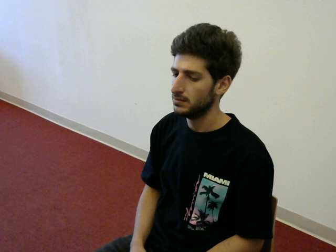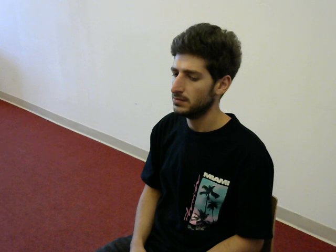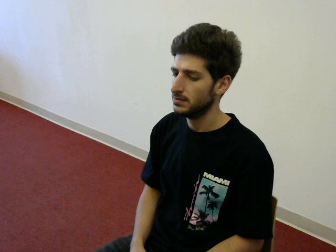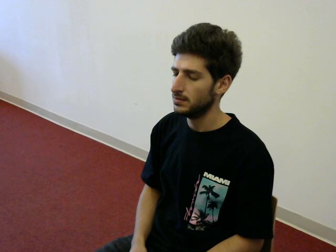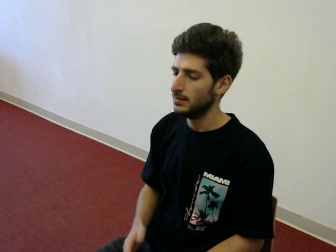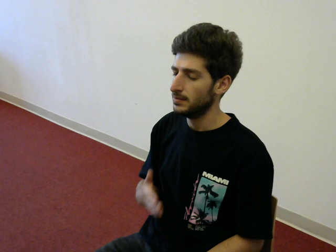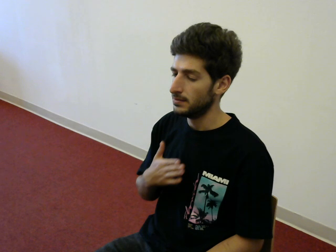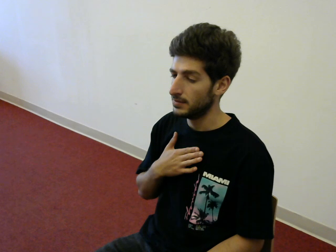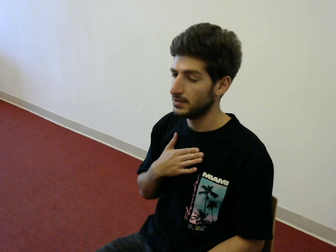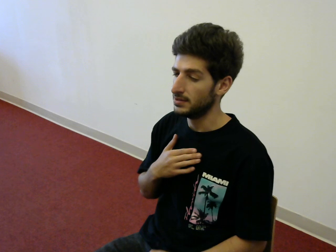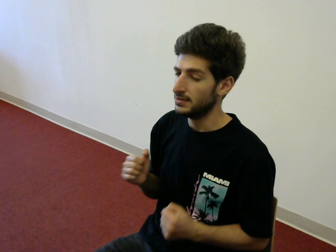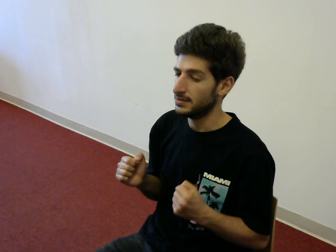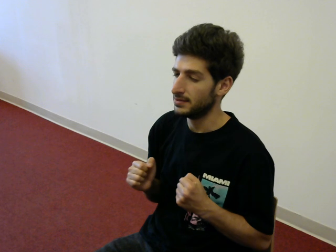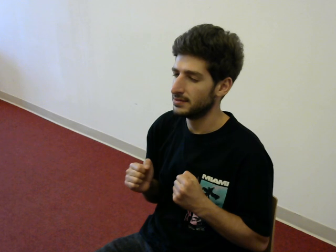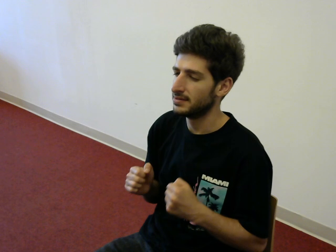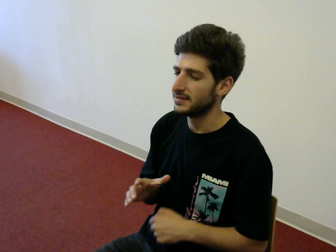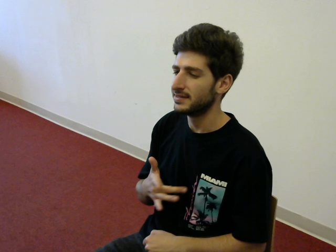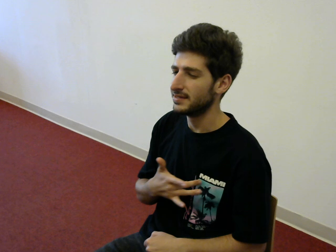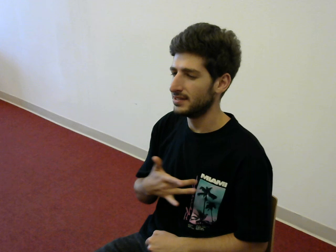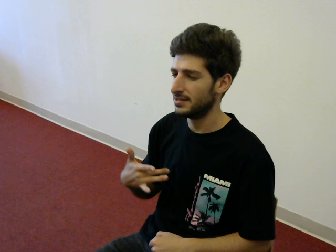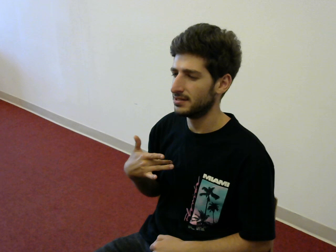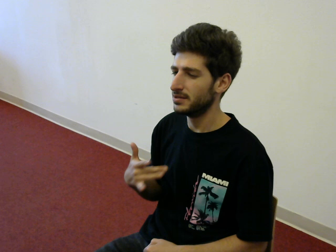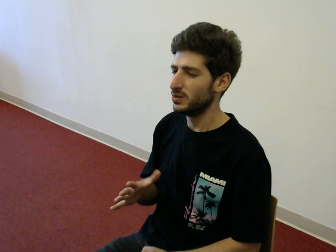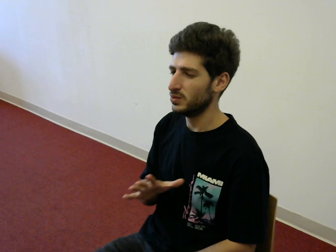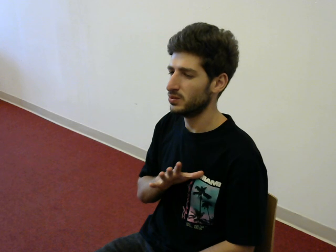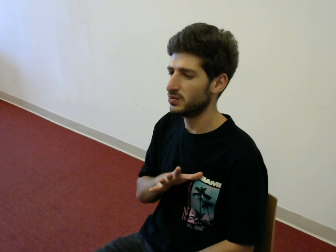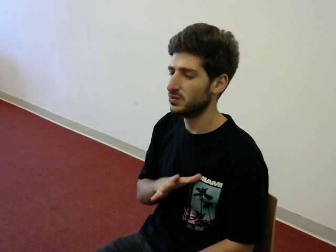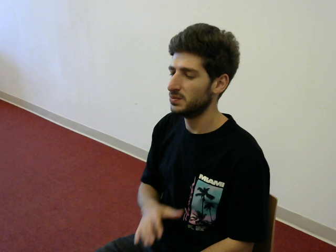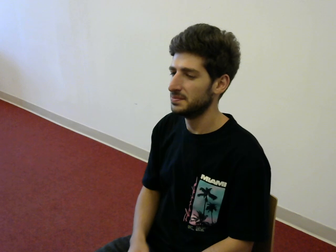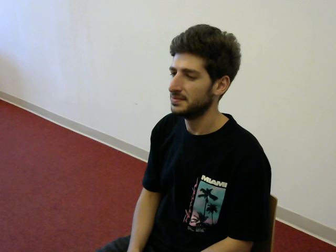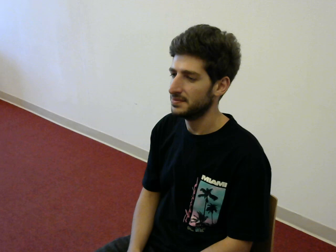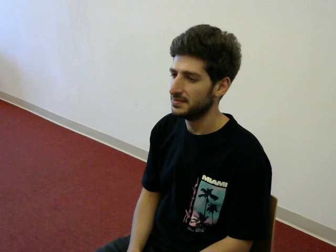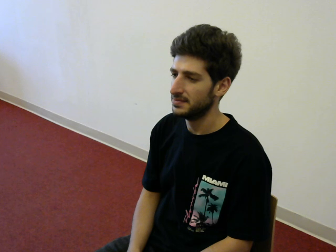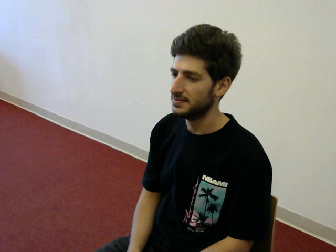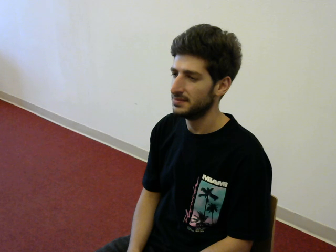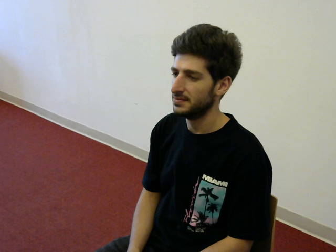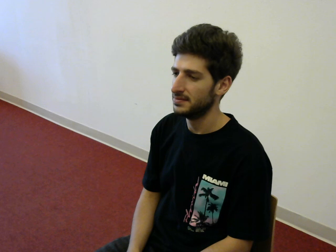Mən sətəlcəm olmuşam